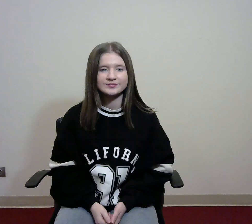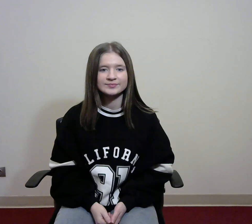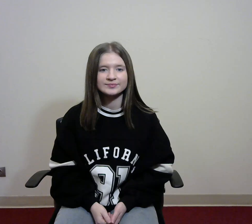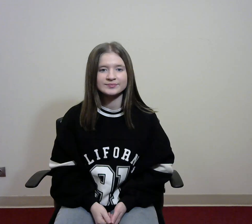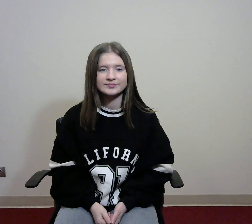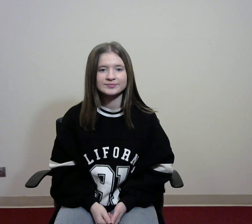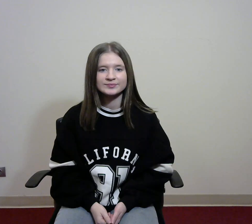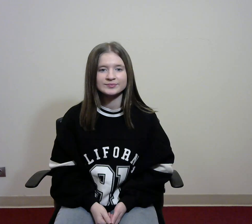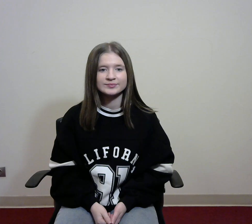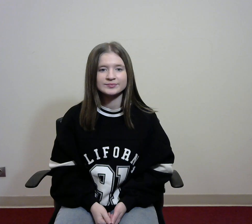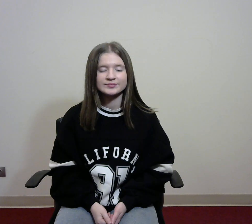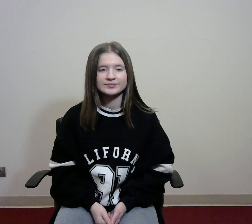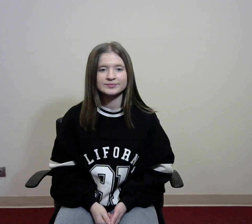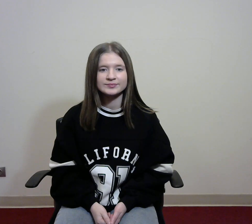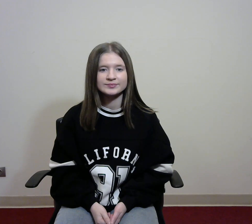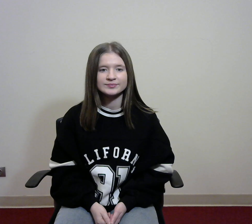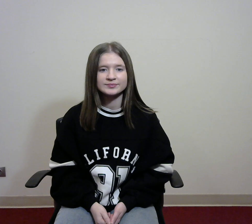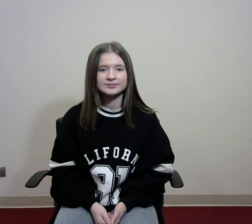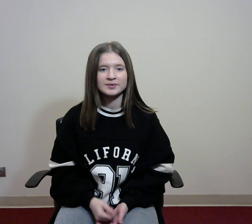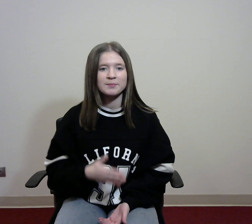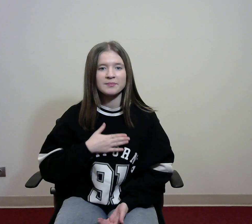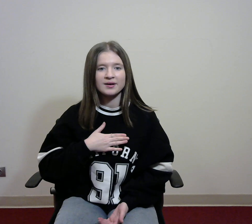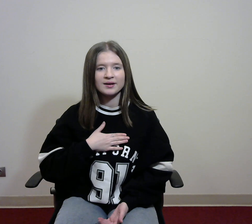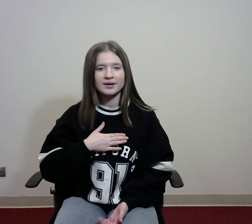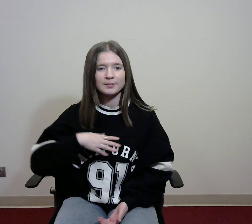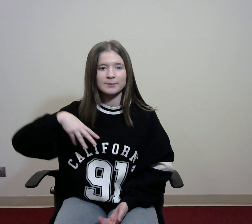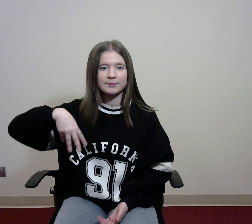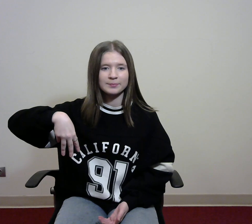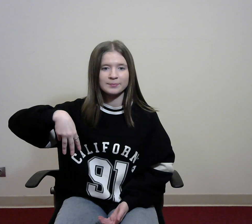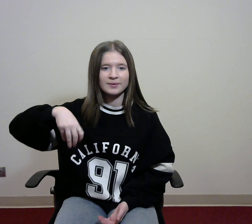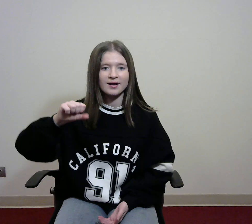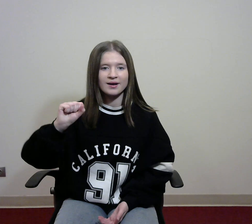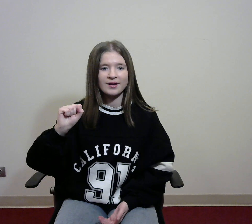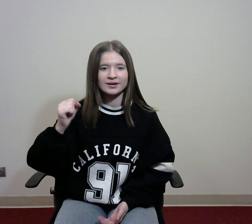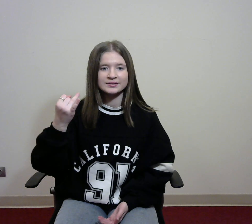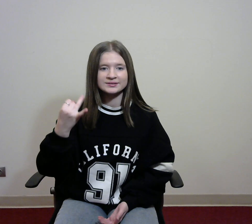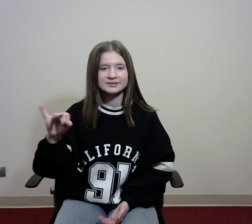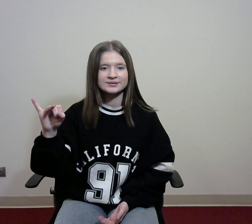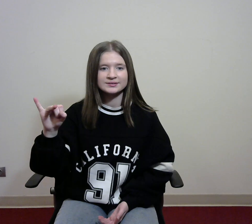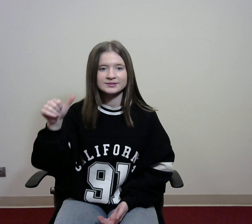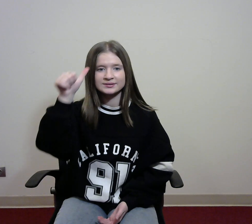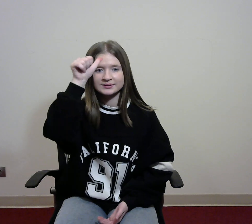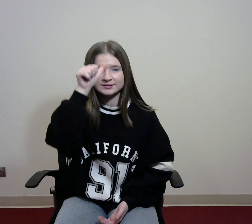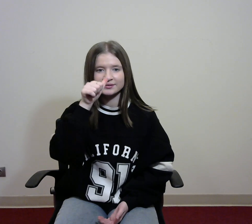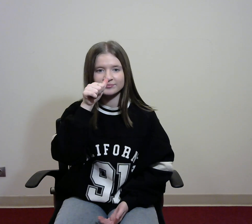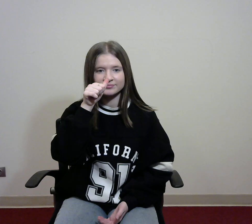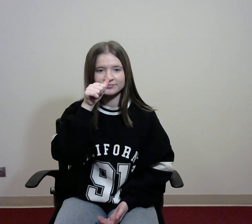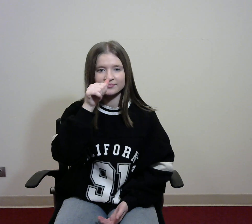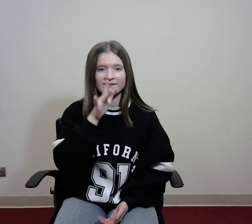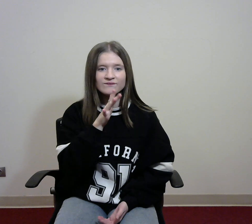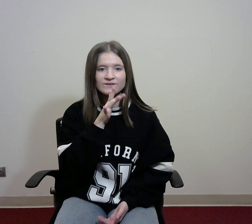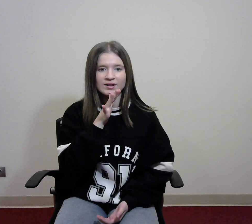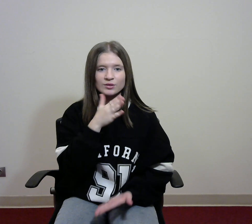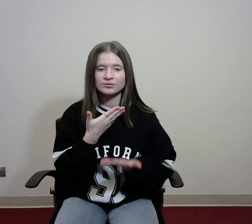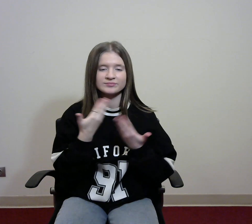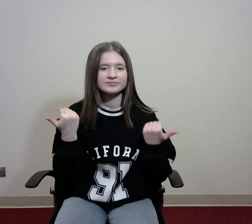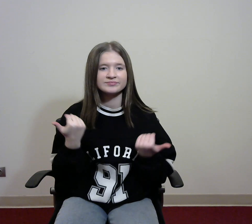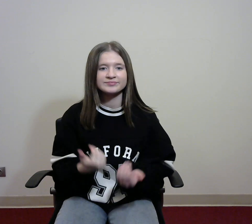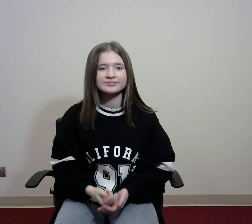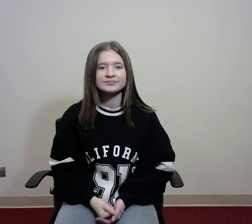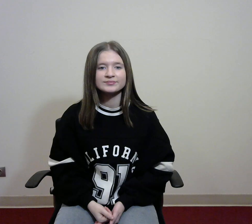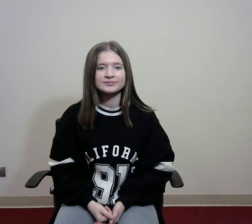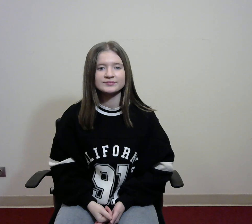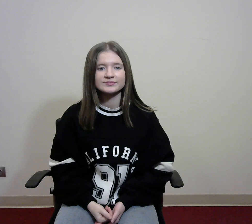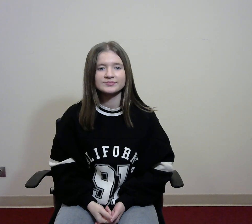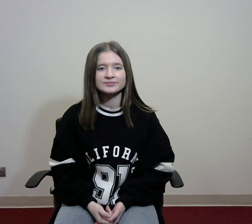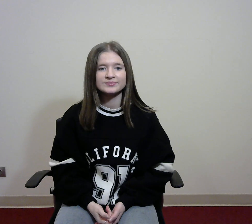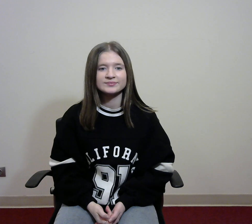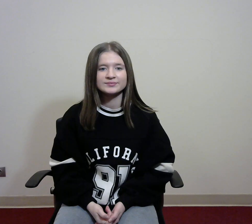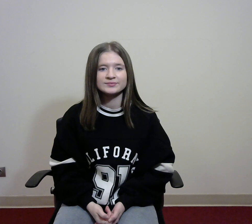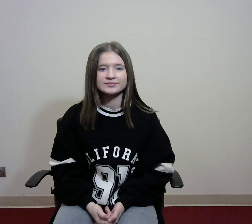Mənim may ayında vaxtım yoxdur